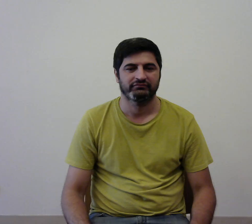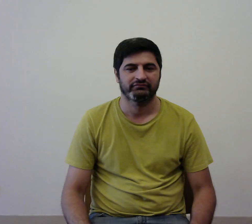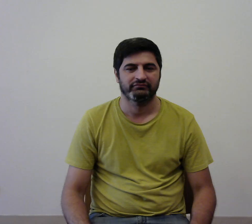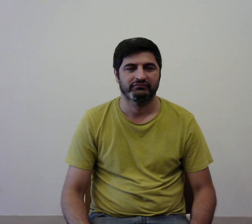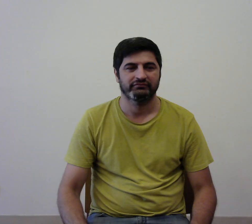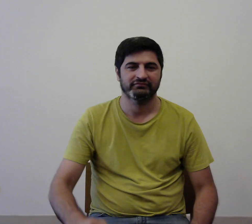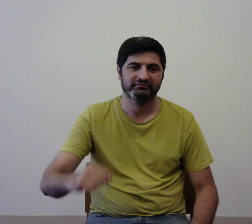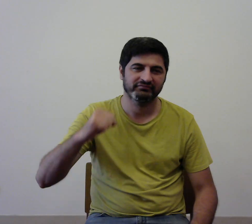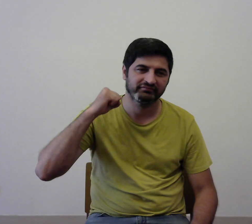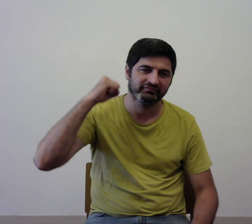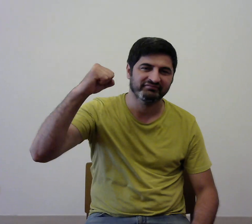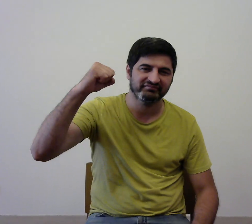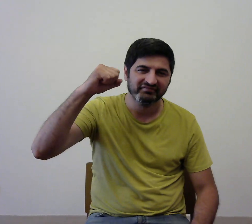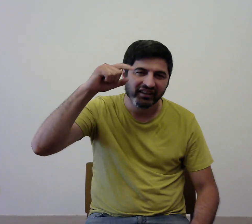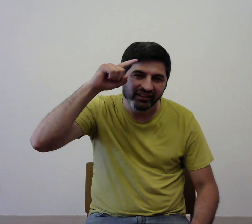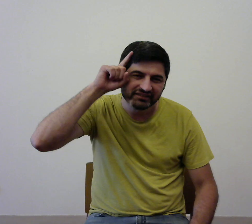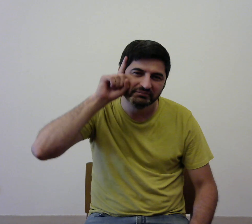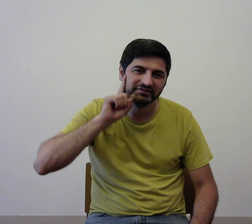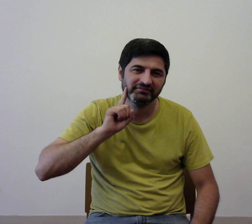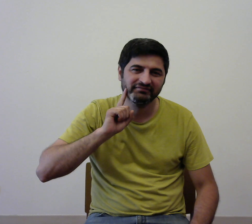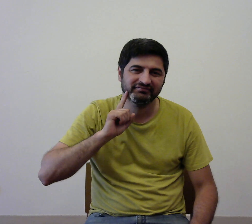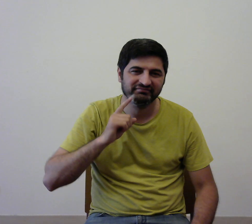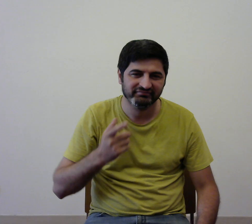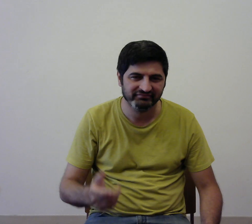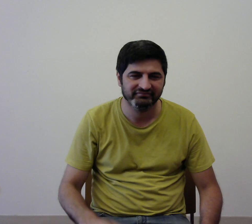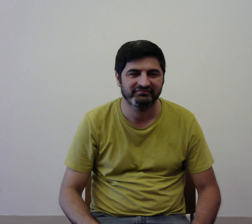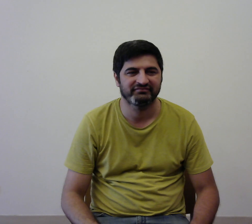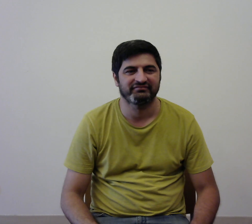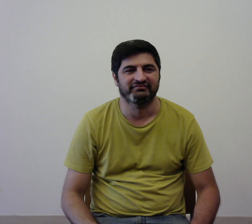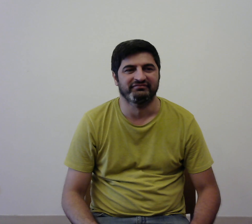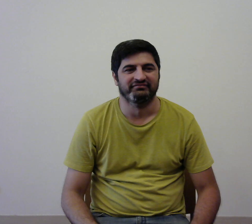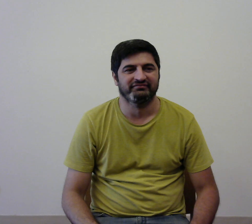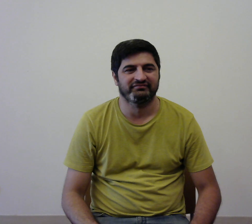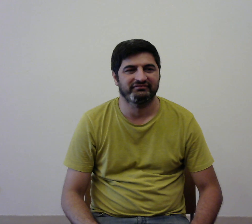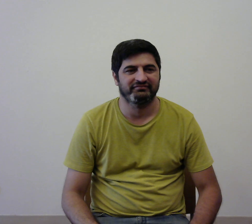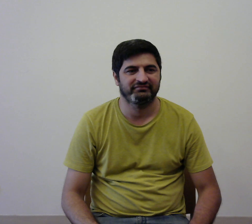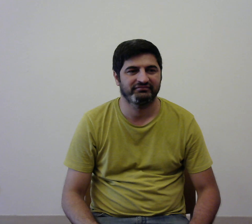Qarabağ Azərbaycandır!